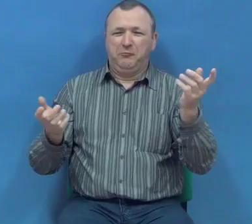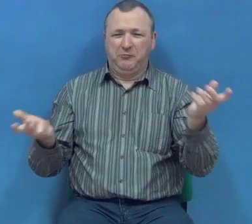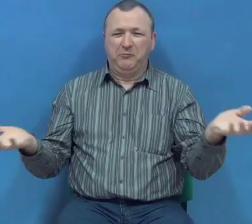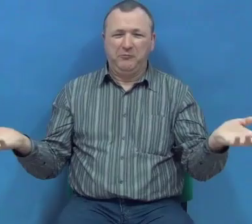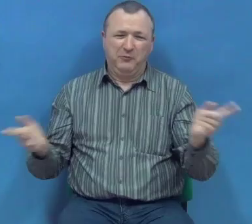Normalnie.